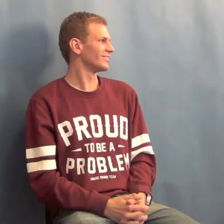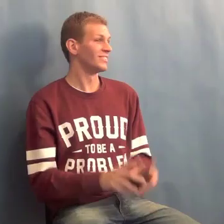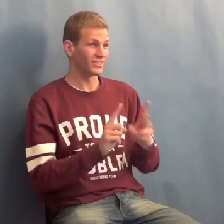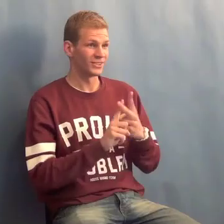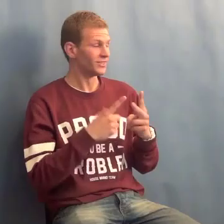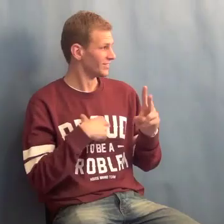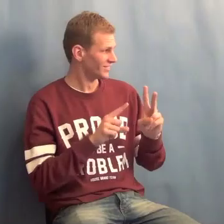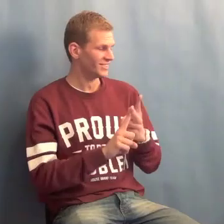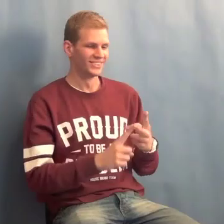Jeszcze drugi, aha.